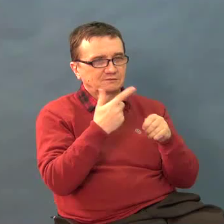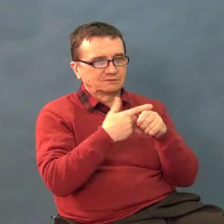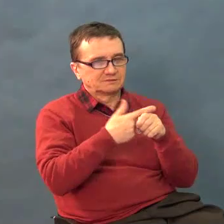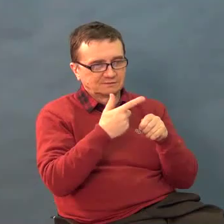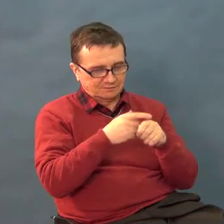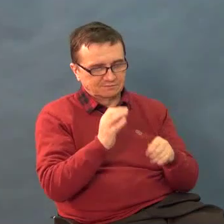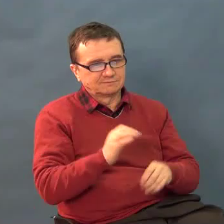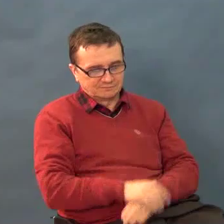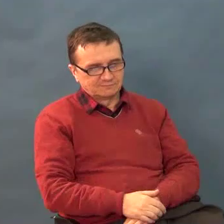Dwudziesta, dobrze.